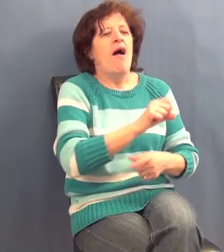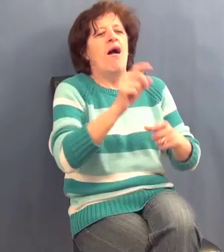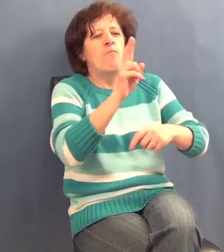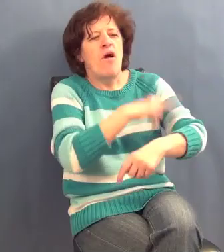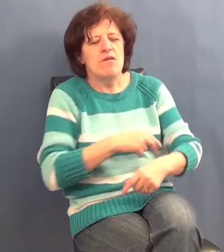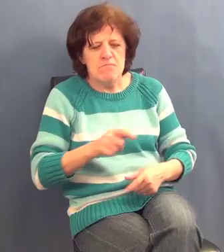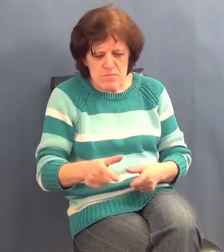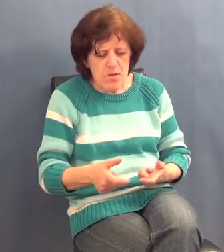Policjant to widzi.